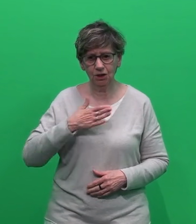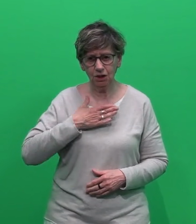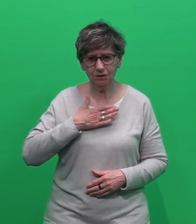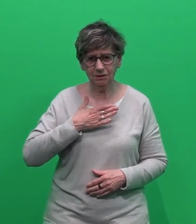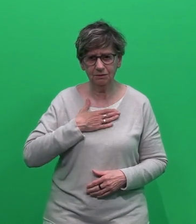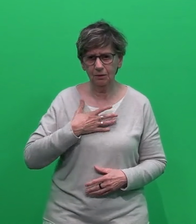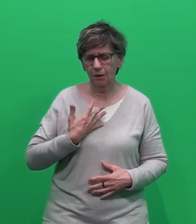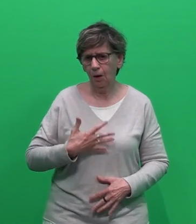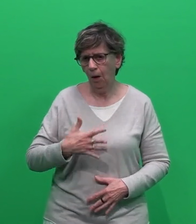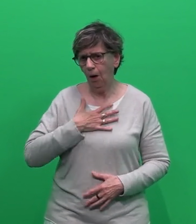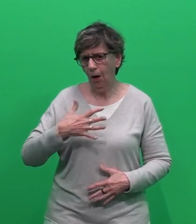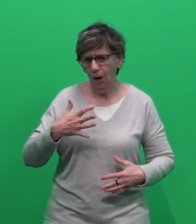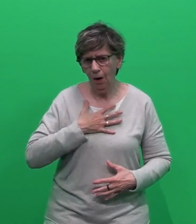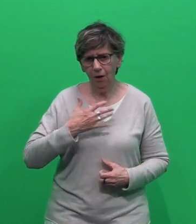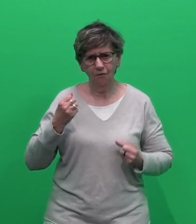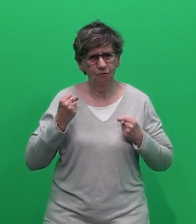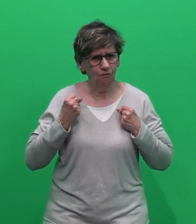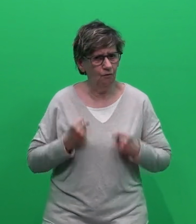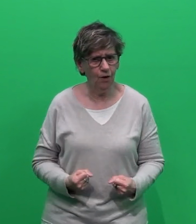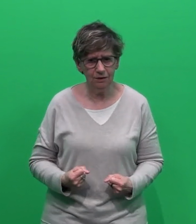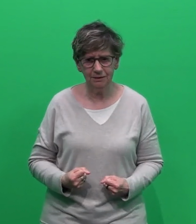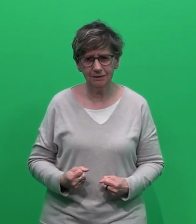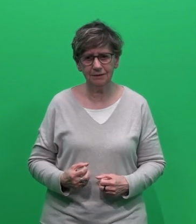Tinc tos, és una tos molt forta.